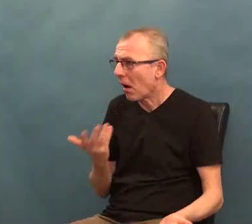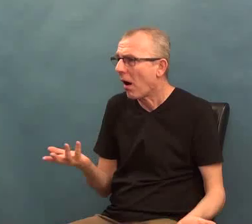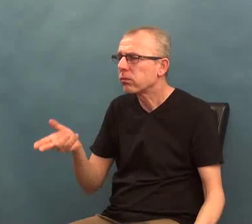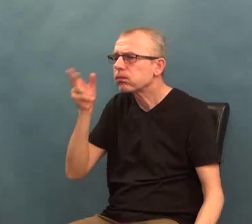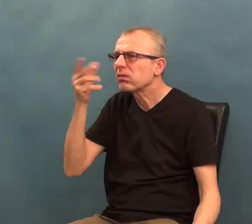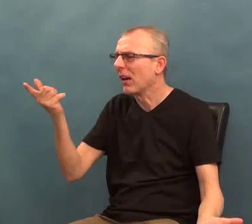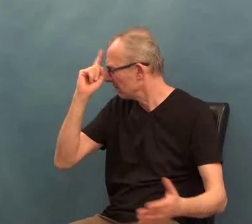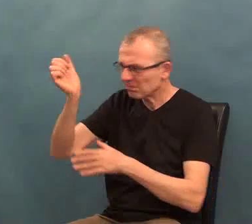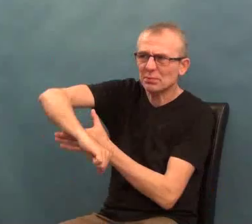Spał jak kamień.